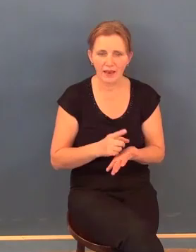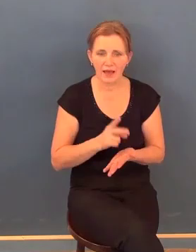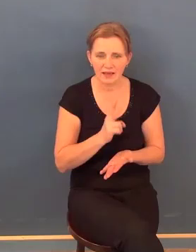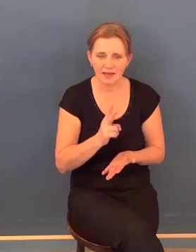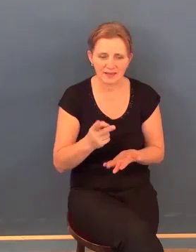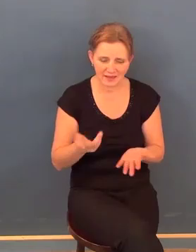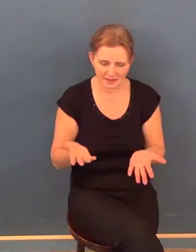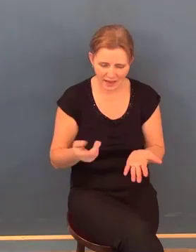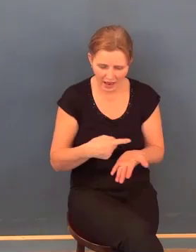Ale każdy nie...